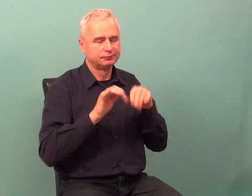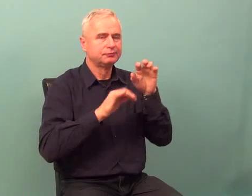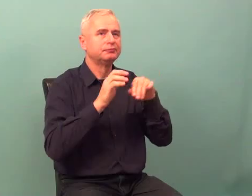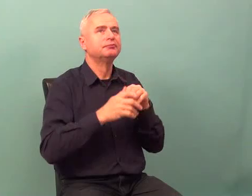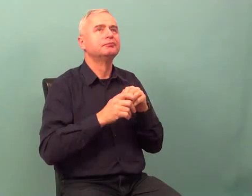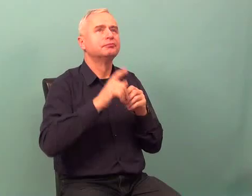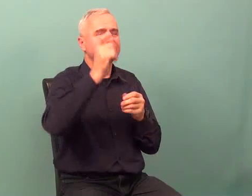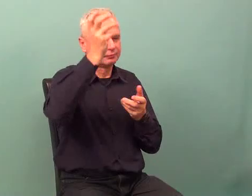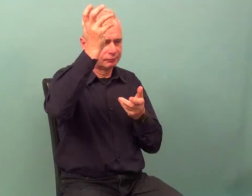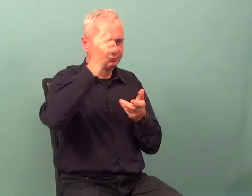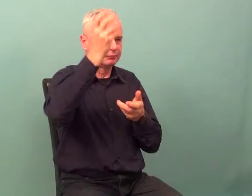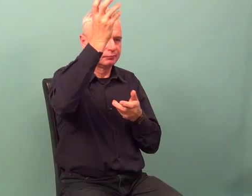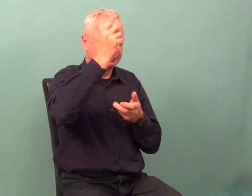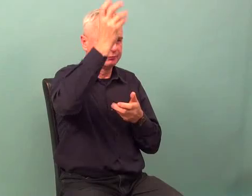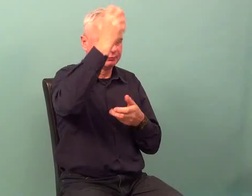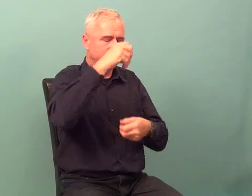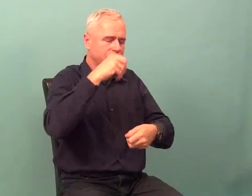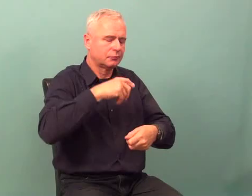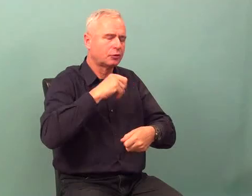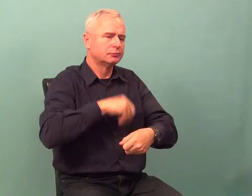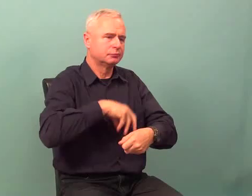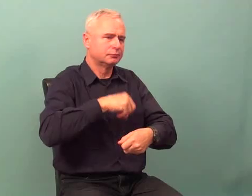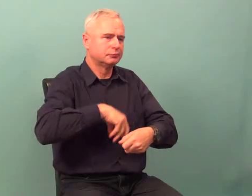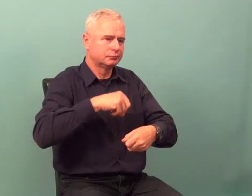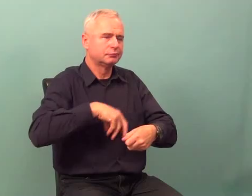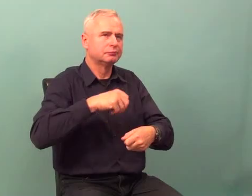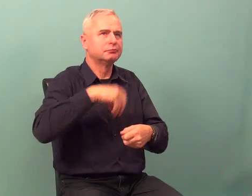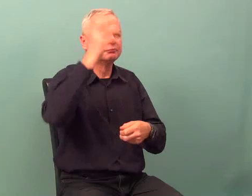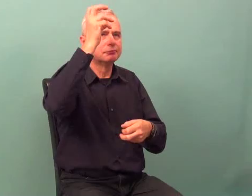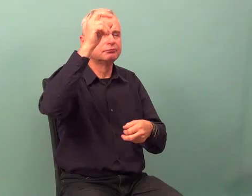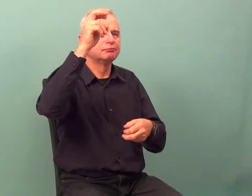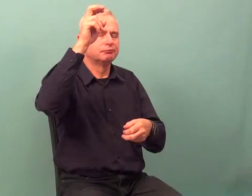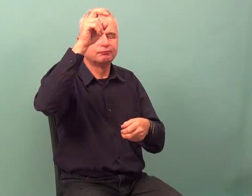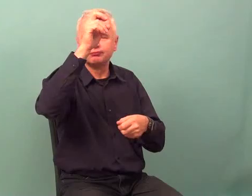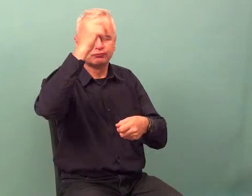Zrywał gruszki do podwiniętego fartucha.